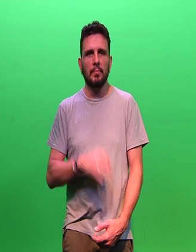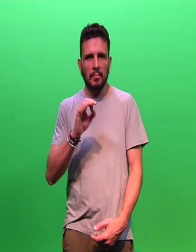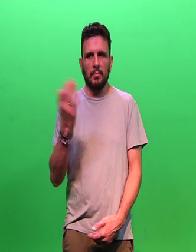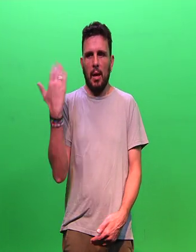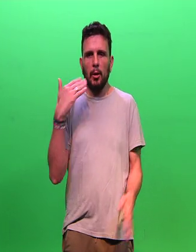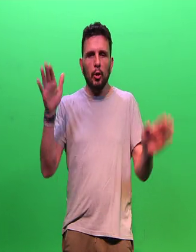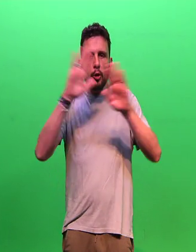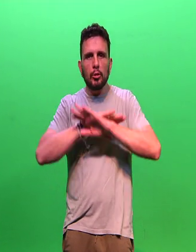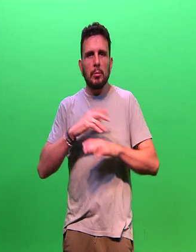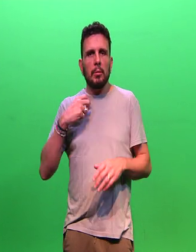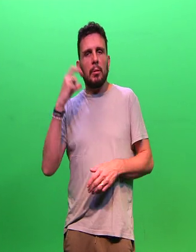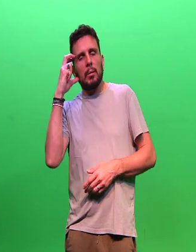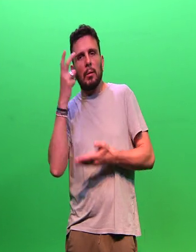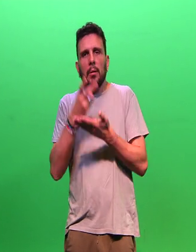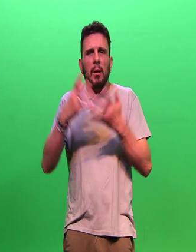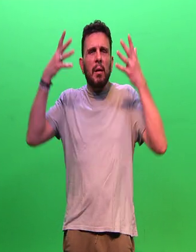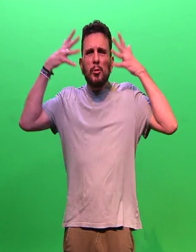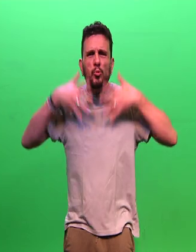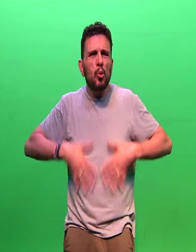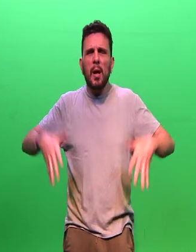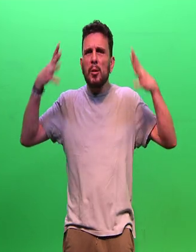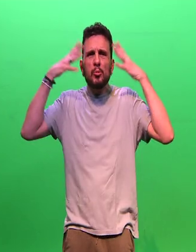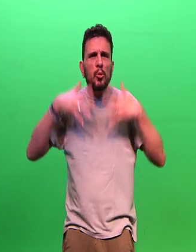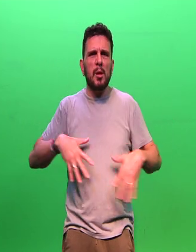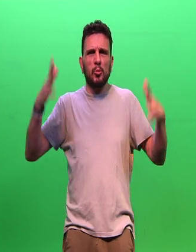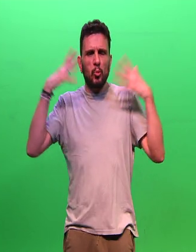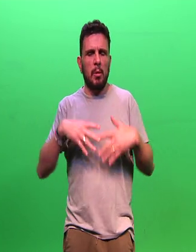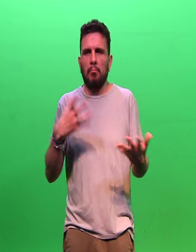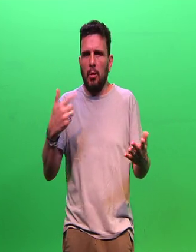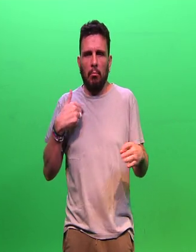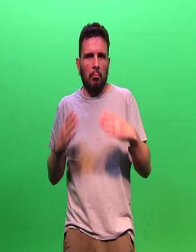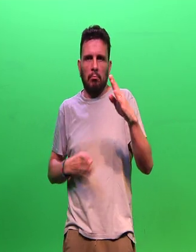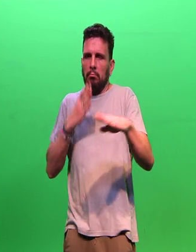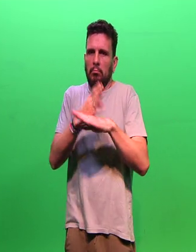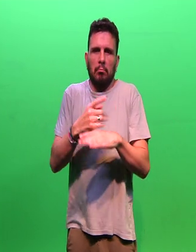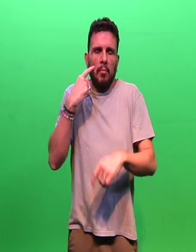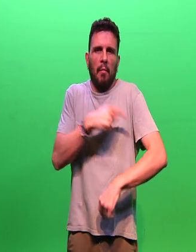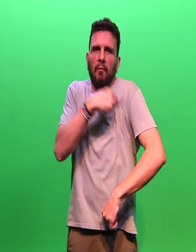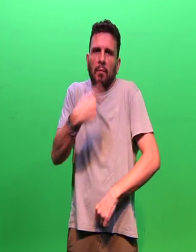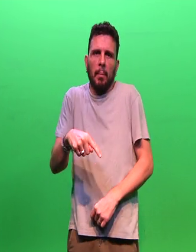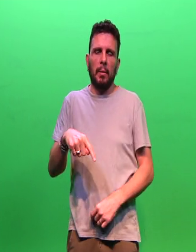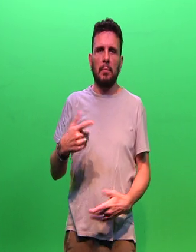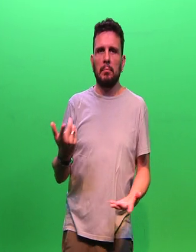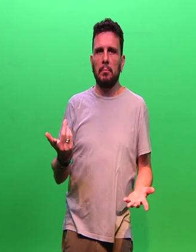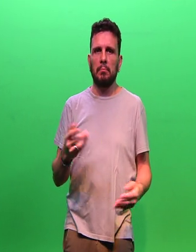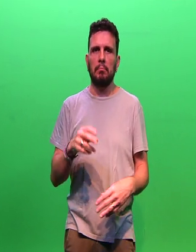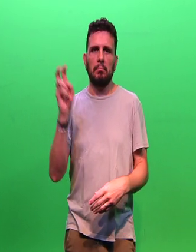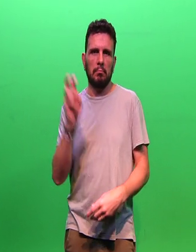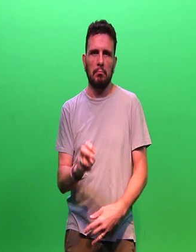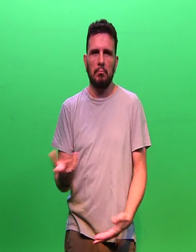Sí, ahir a la nit no podia dormir i estava suant moltíssim, sense parar, vinc a veure si tinc febre, per això vinc.